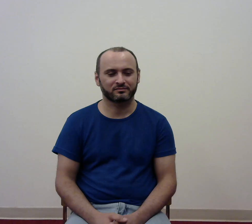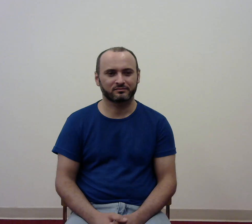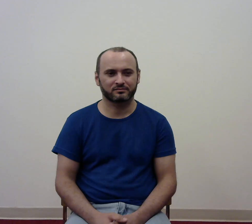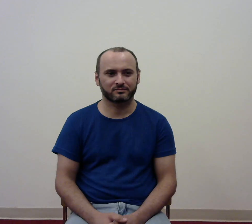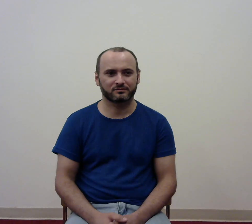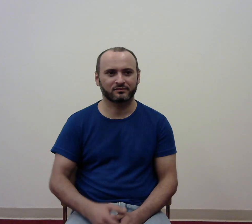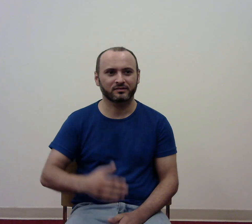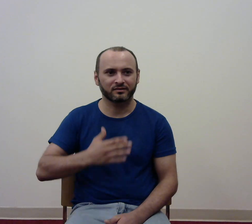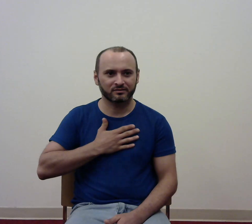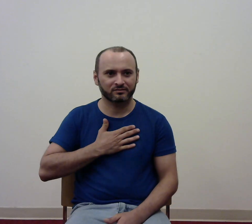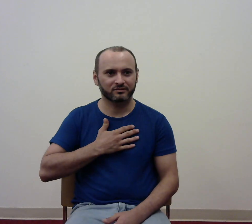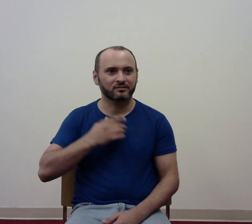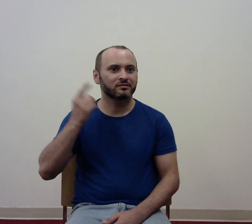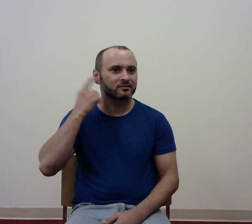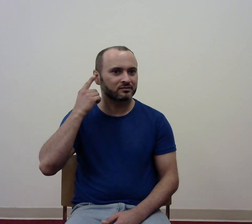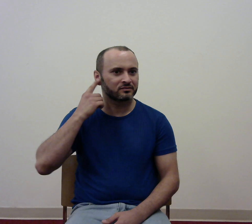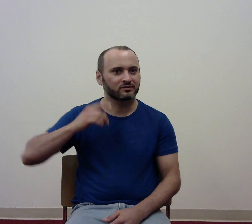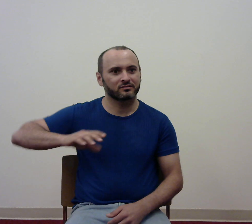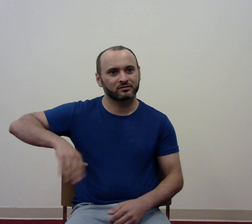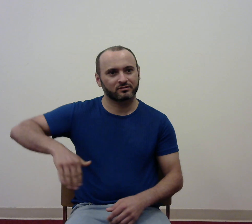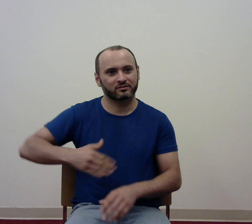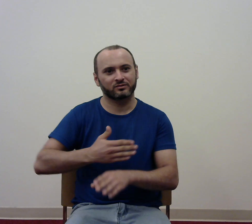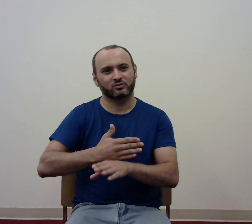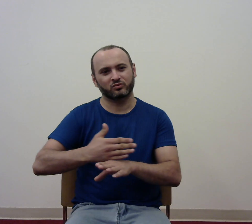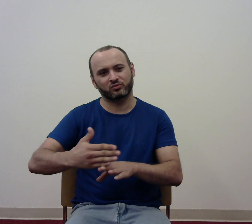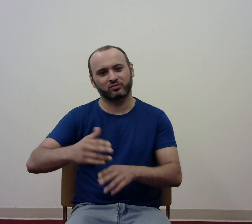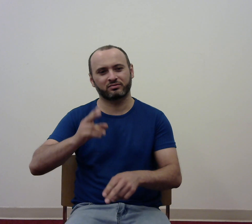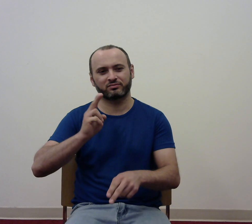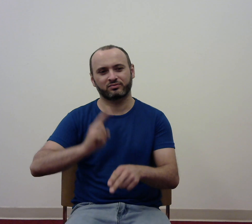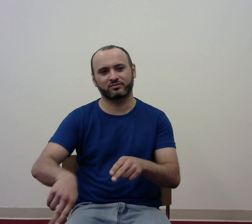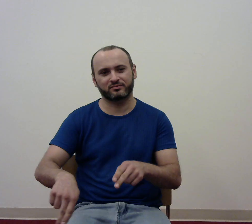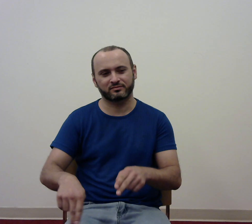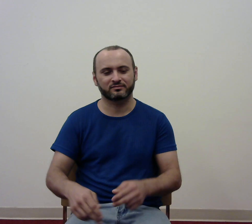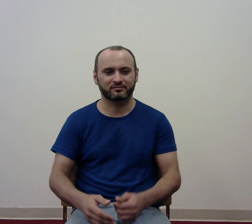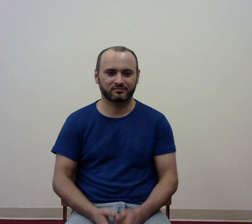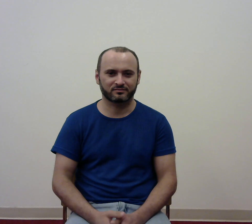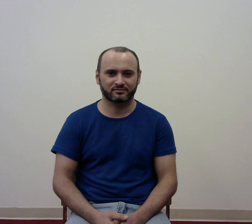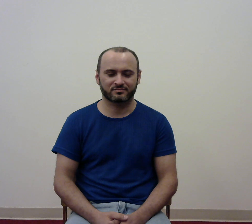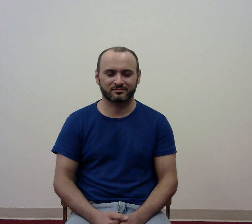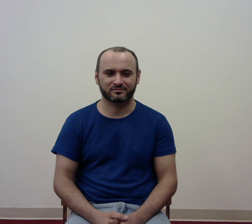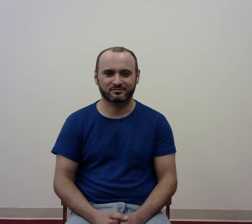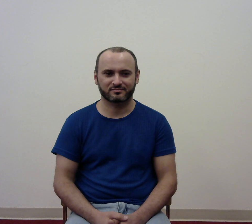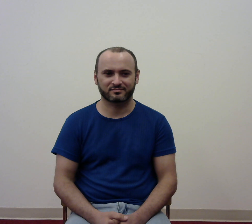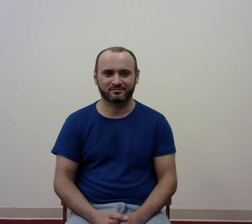Mən eşitməni sonradan itirmişəm